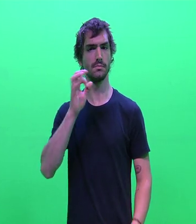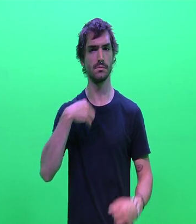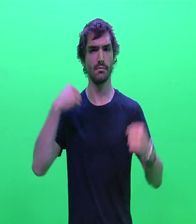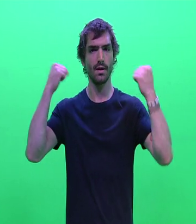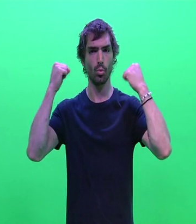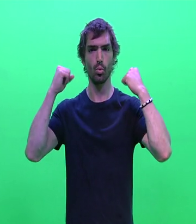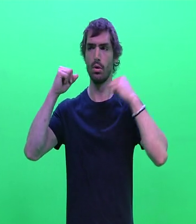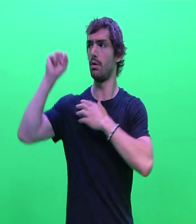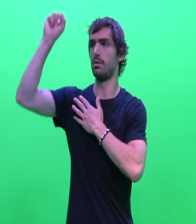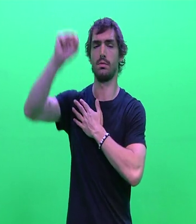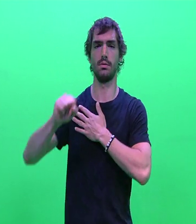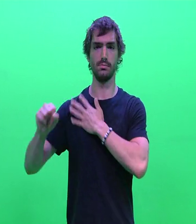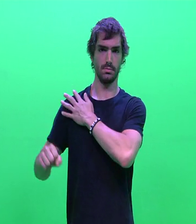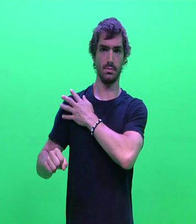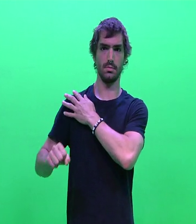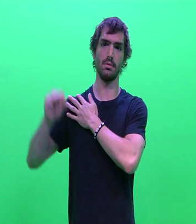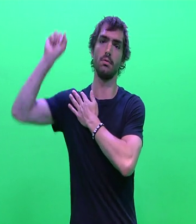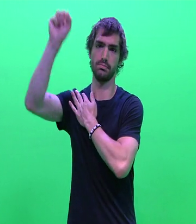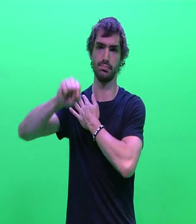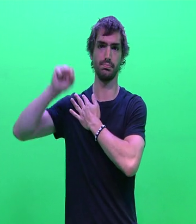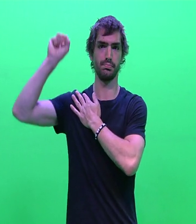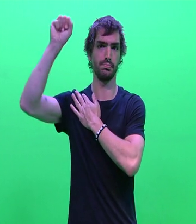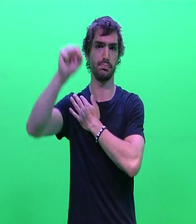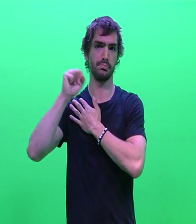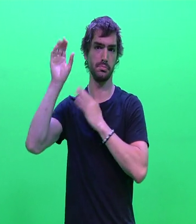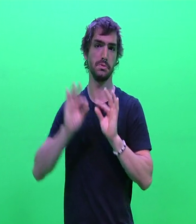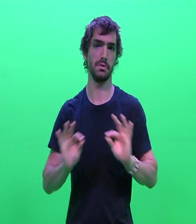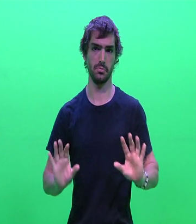Sí, al gimnàs faig moviments rotatius de l'espatlla, és senzill.